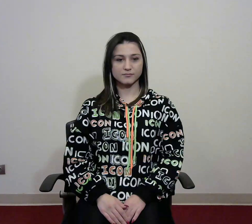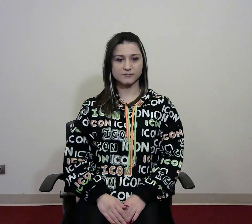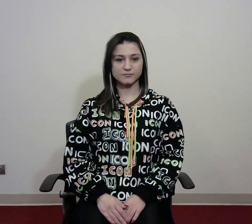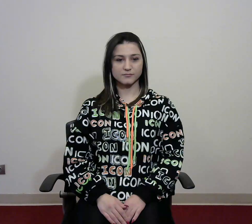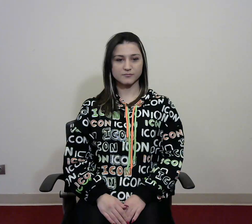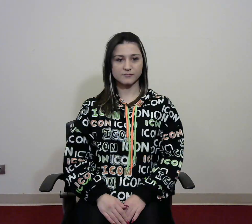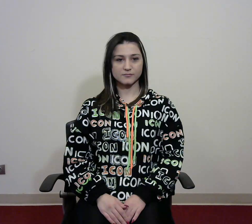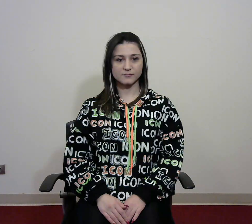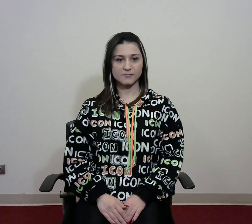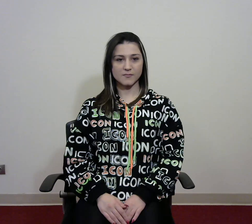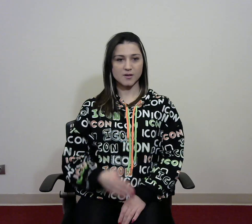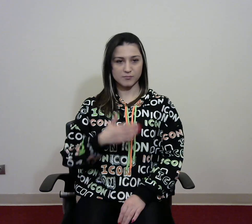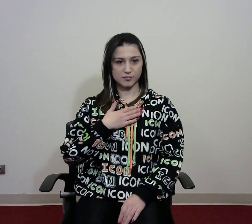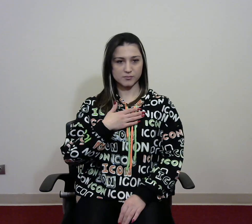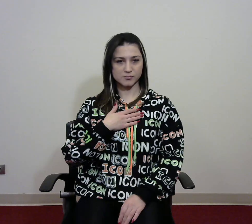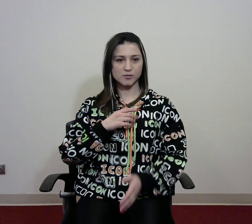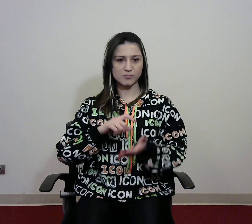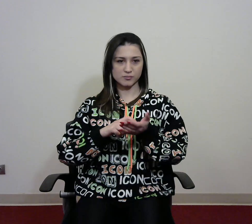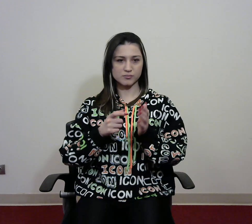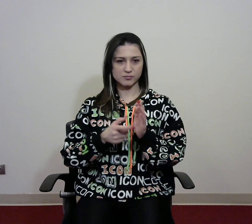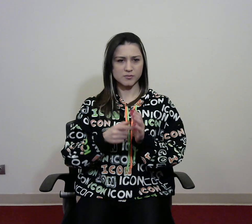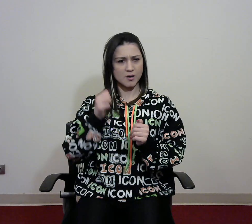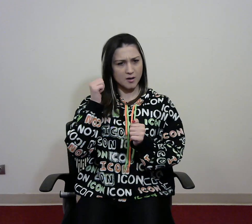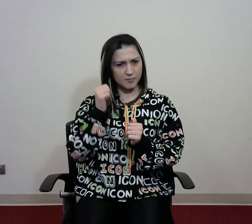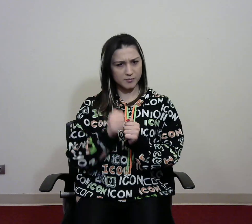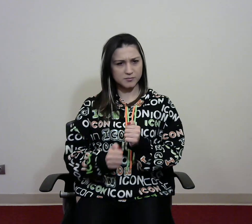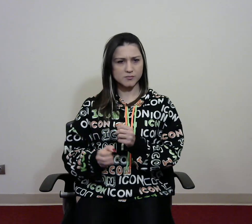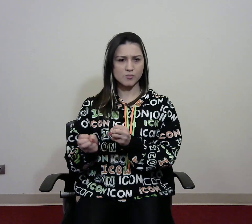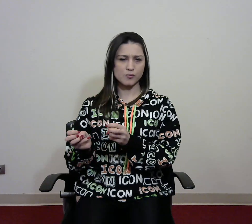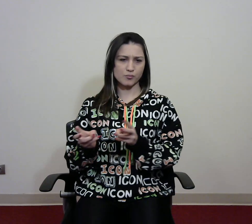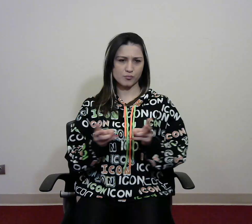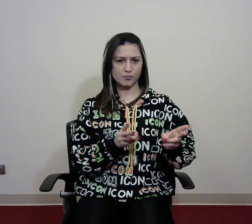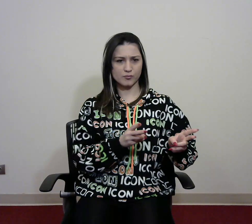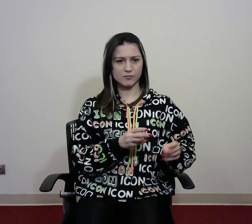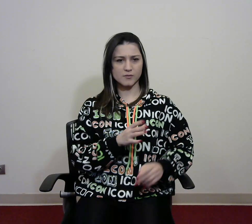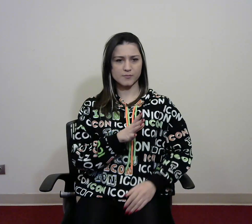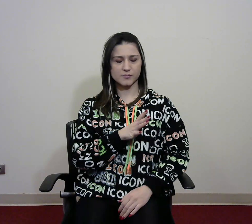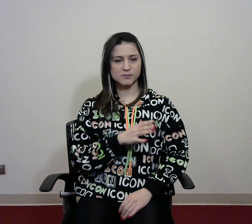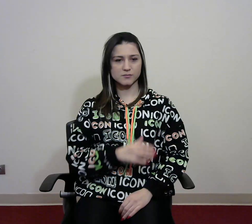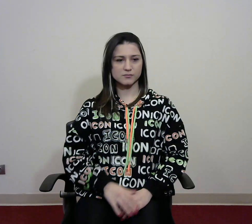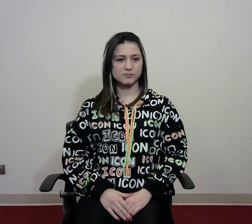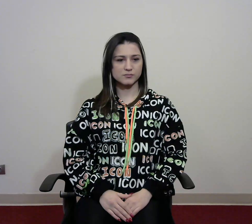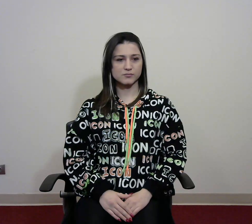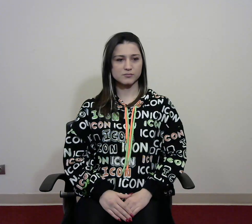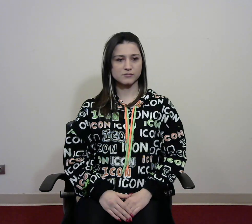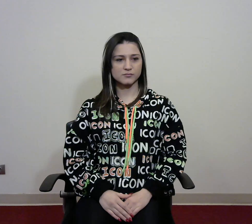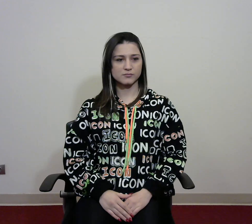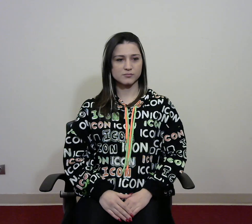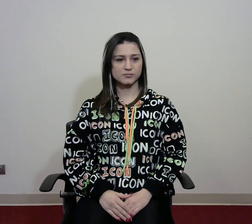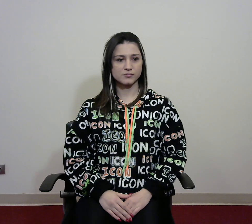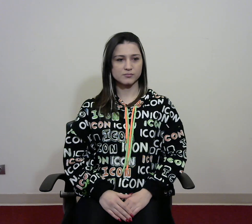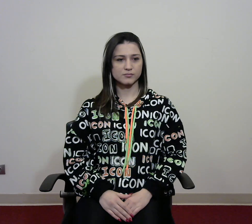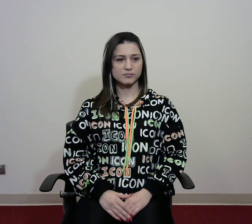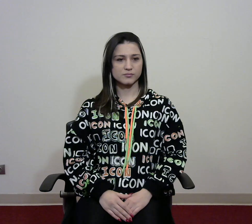Mənim otağım həmişə səliqəli olur